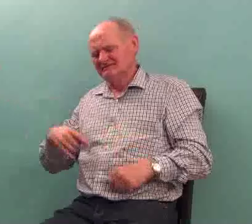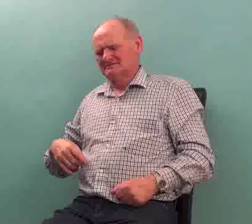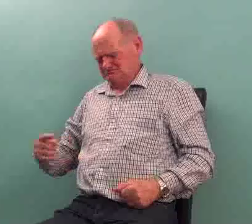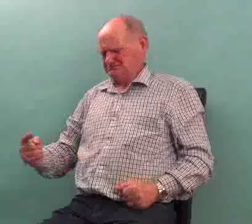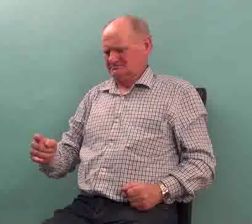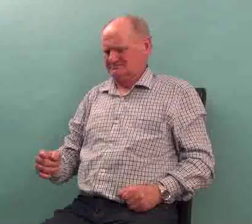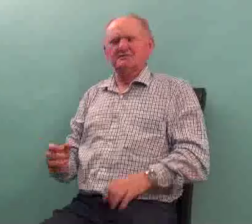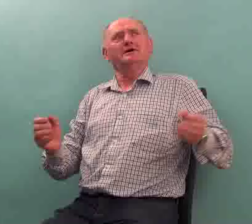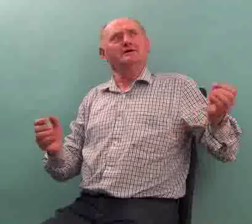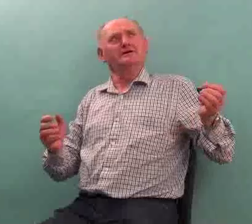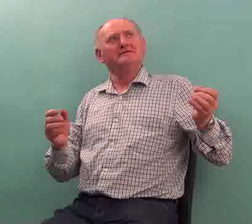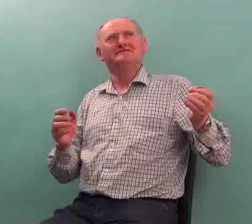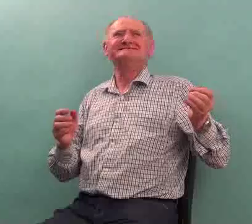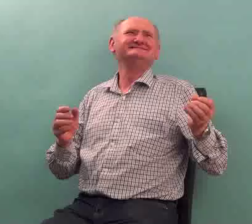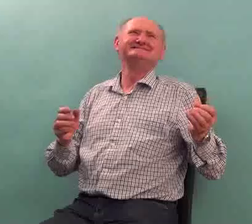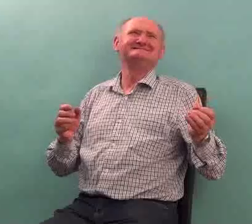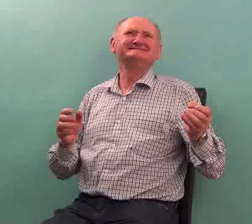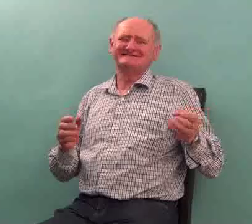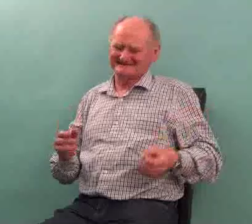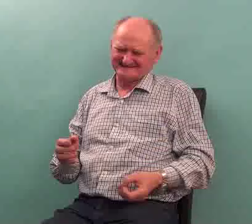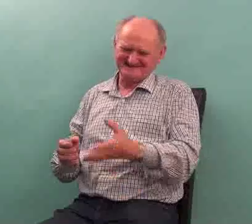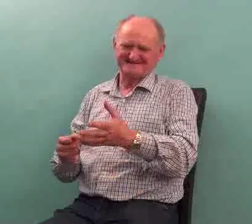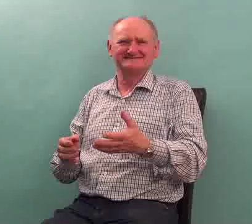Chłopiec się przestraszył, wyrzucił kamień.